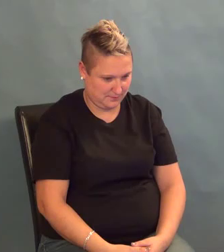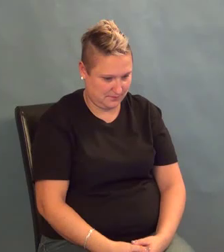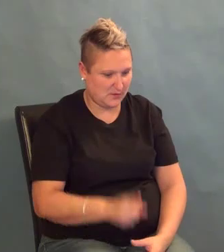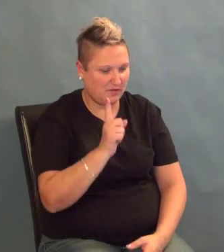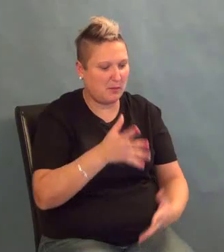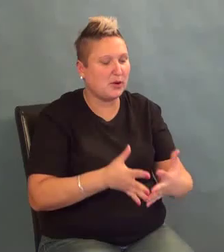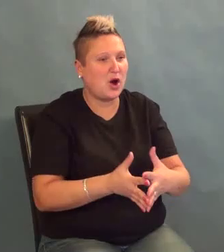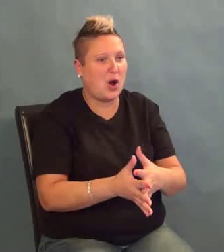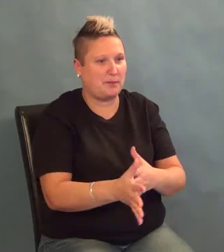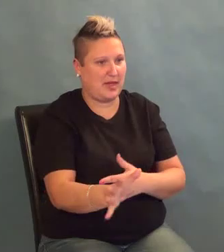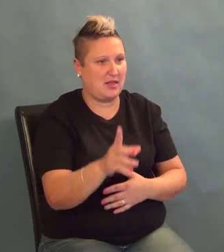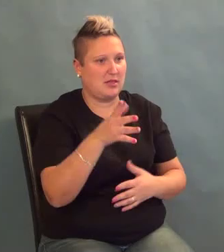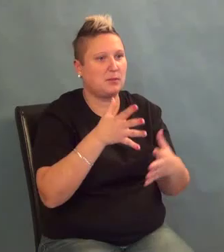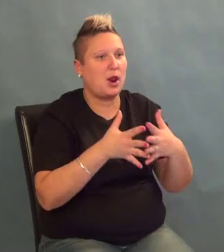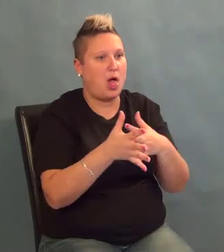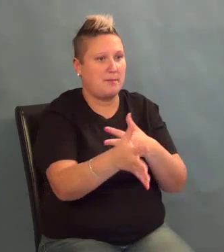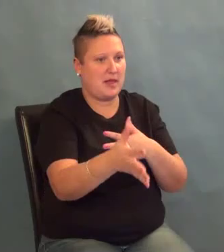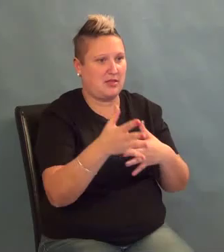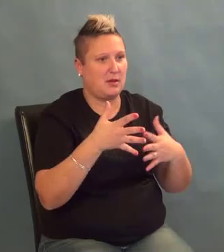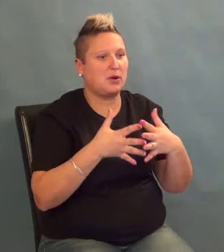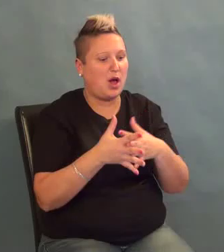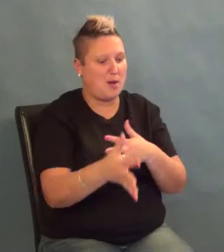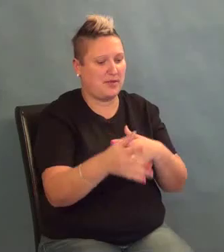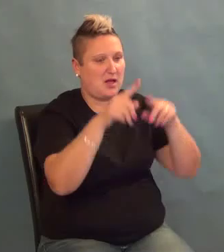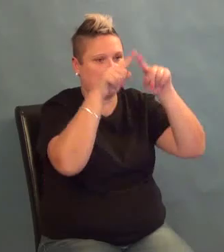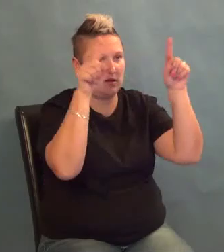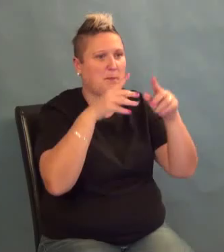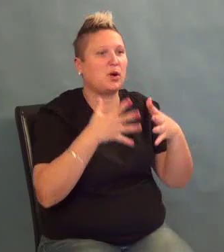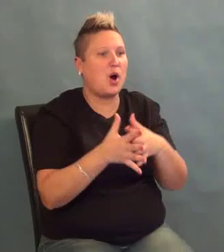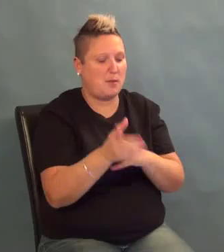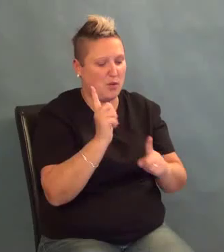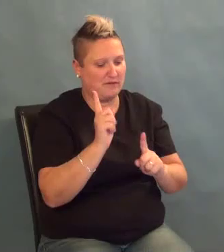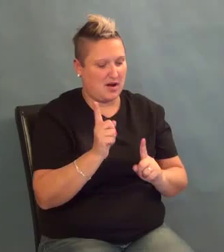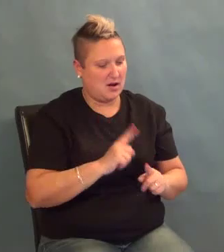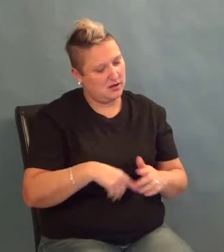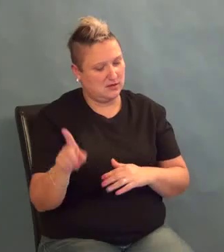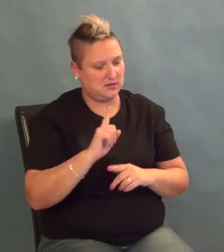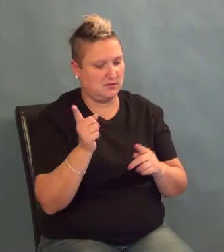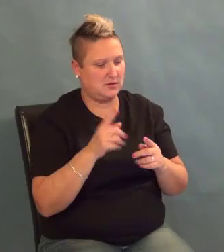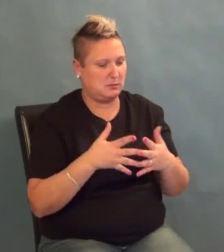Znak pokazuje, że trzeba uważać na promieniowanie, trzeba uważać, na znaku jest pokazany szkielet.